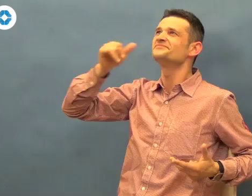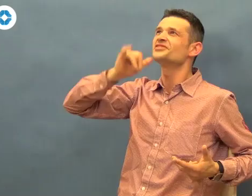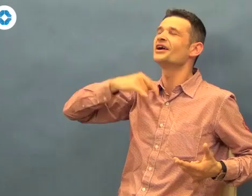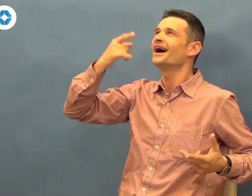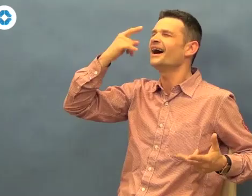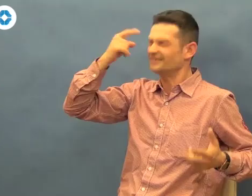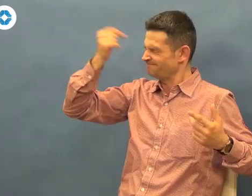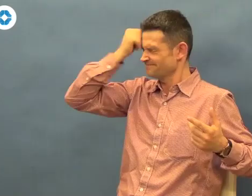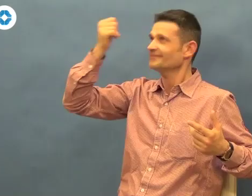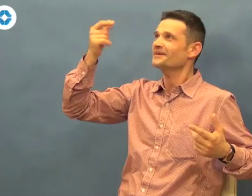Nie pamiętał.